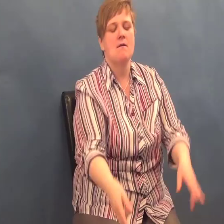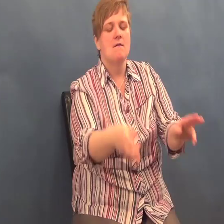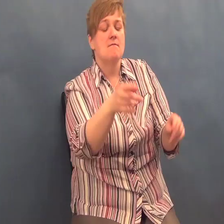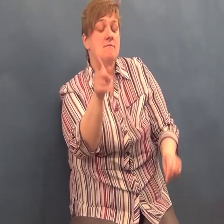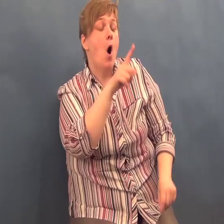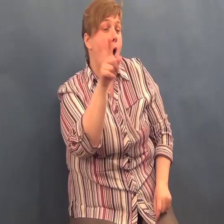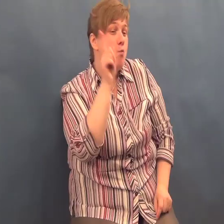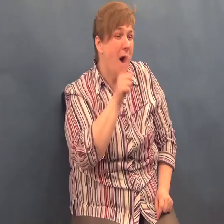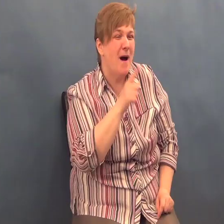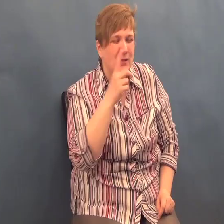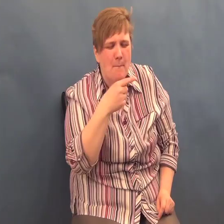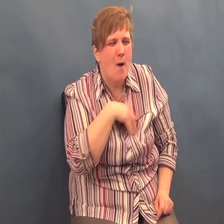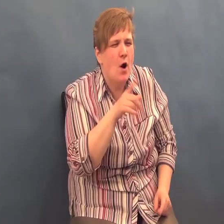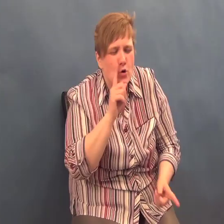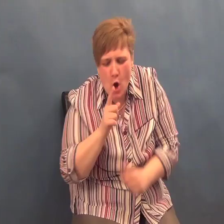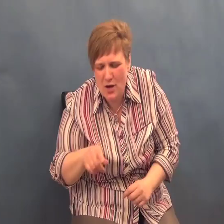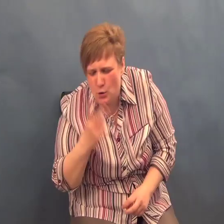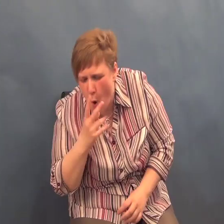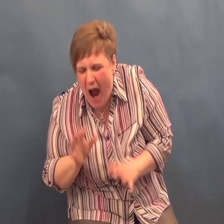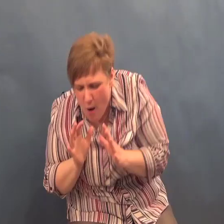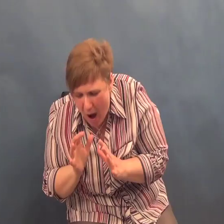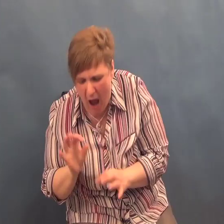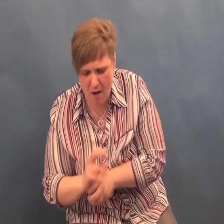Chłopak, akurat zaczął wołać w kierunku nory, kiedy nagle coś z niej wyskoczyło.